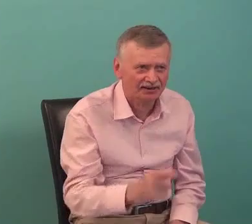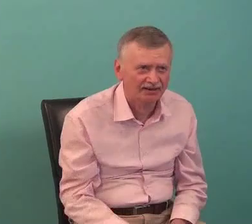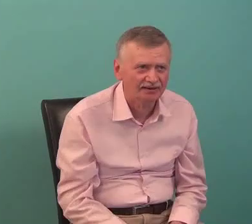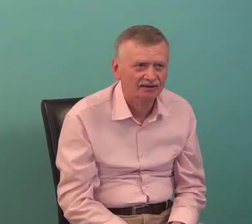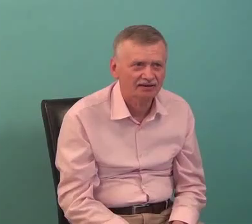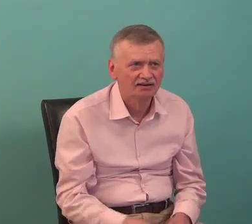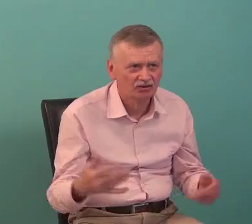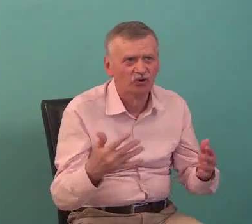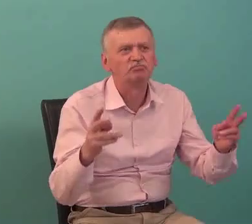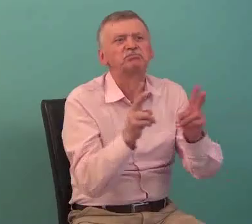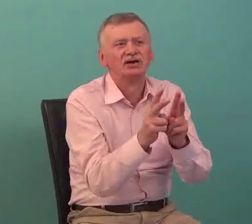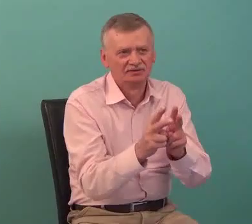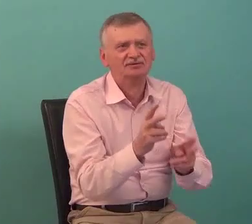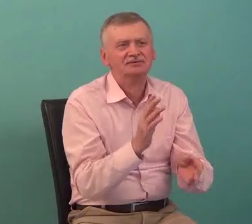Spotkamy się w klubie i pomigamy.